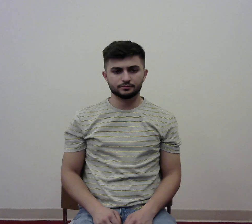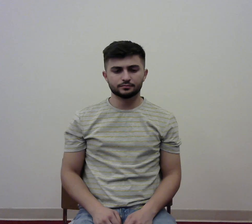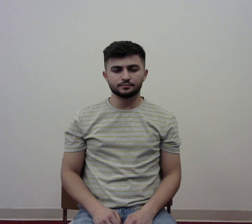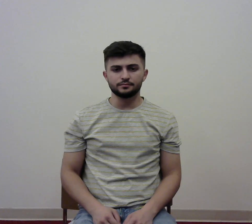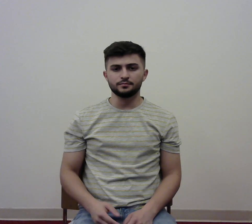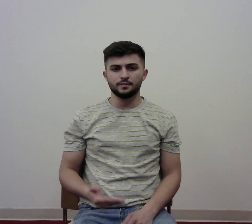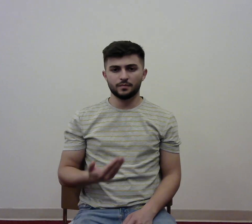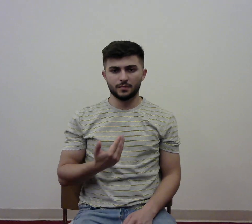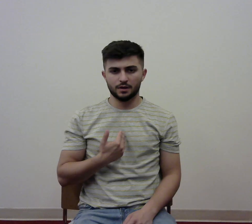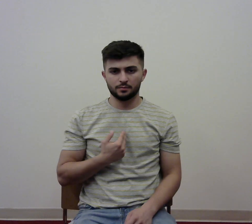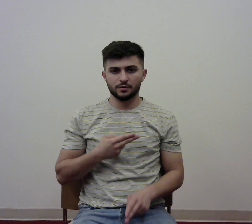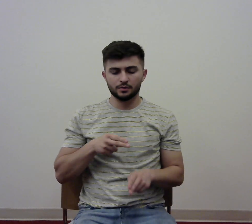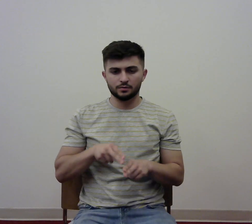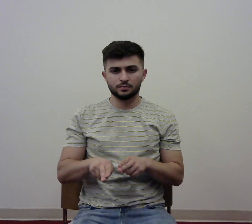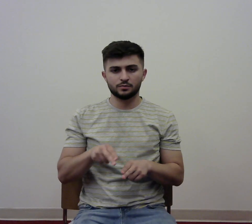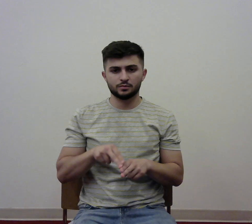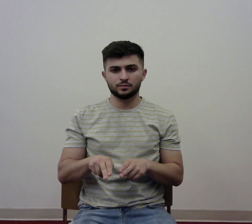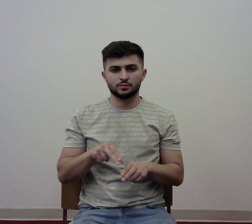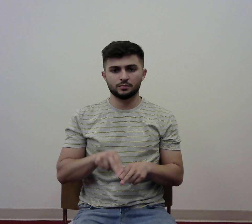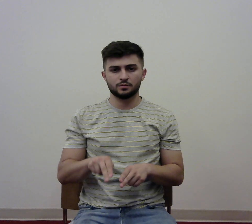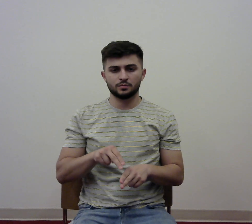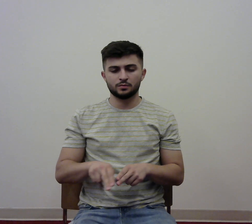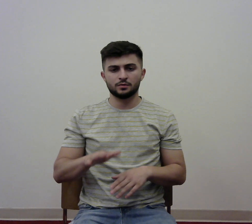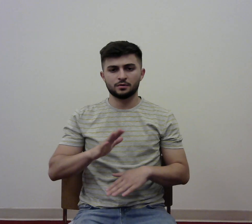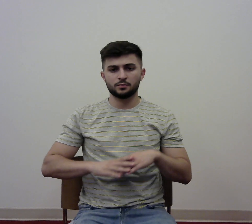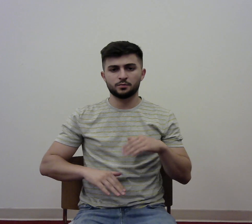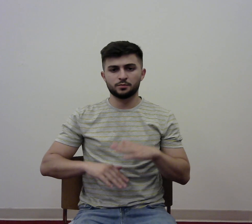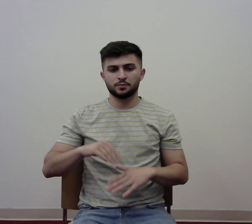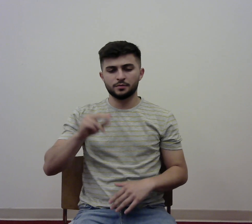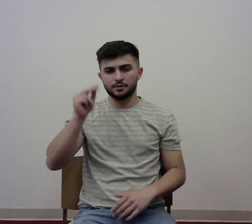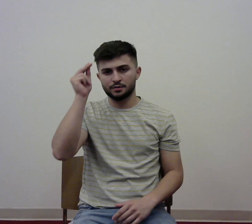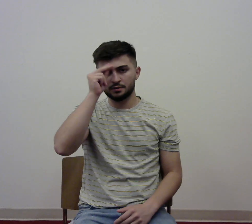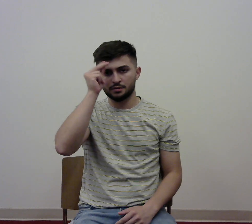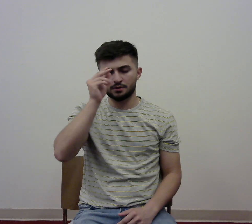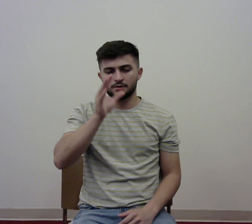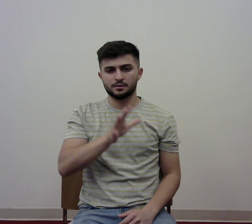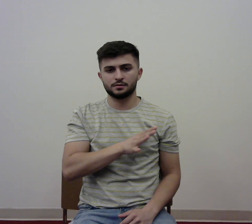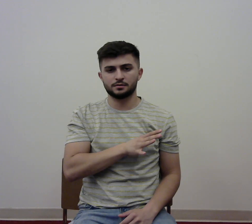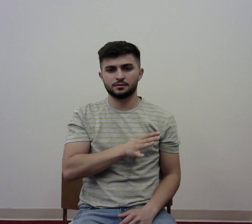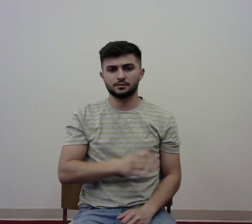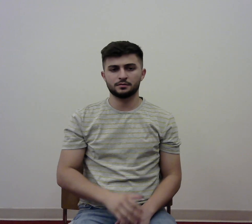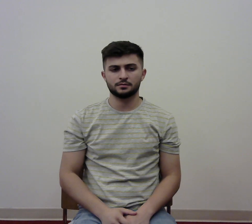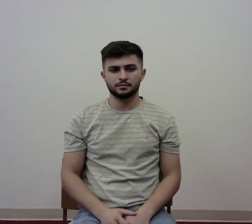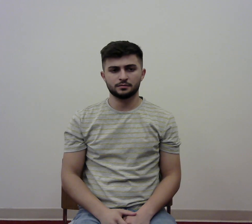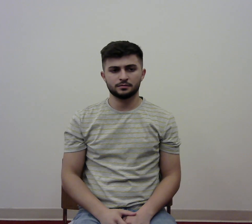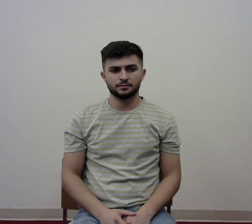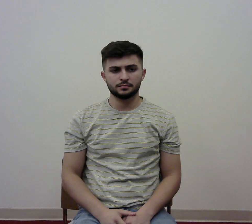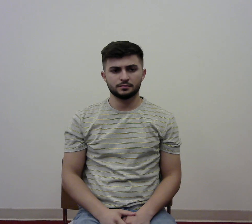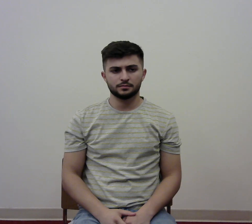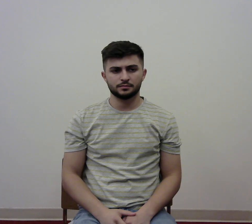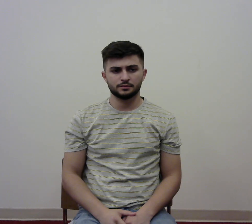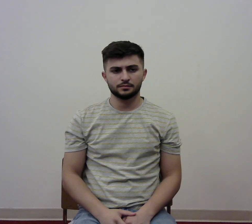Mən dülgər peşəsinin təhsilini almışam